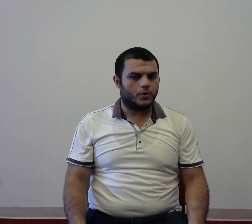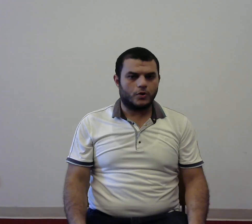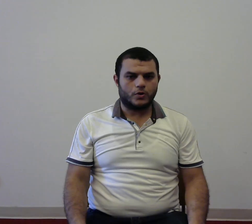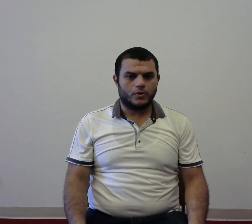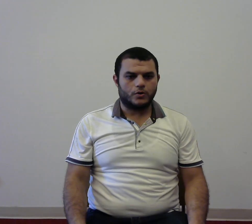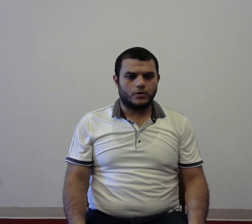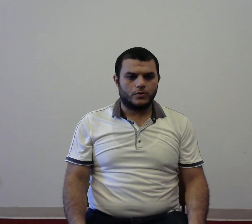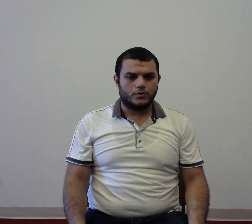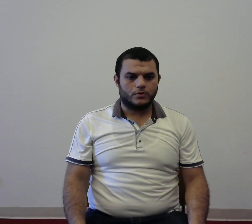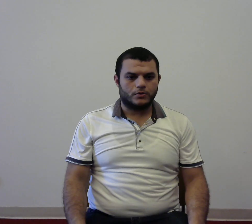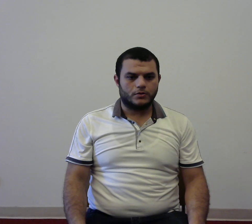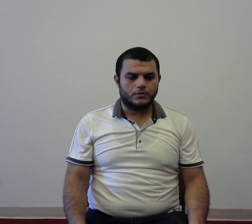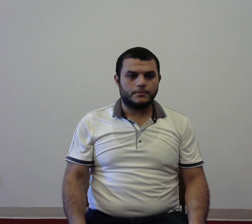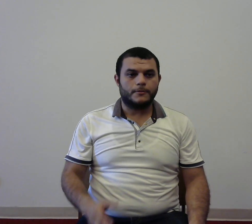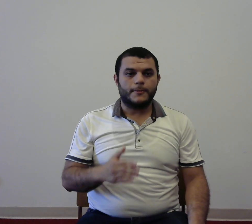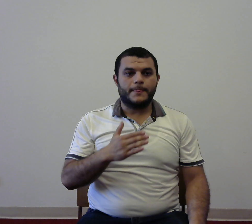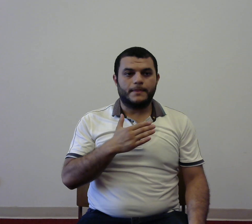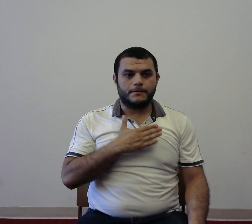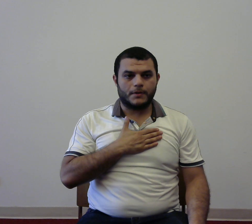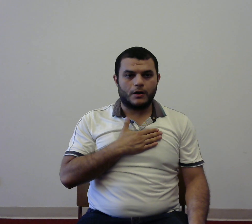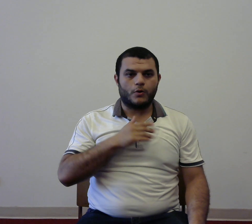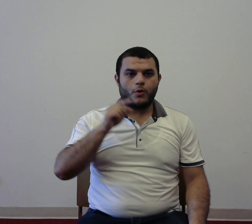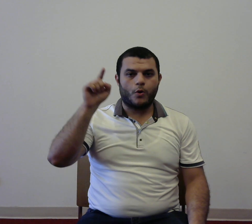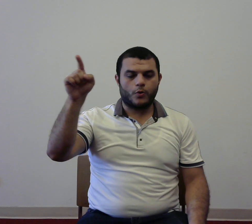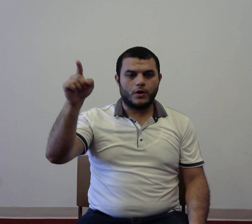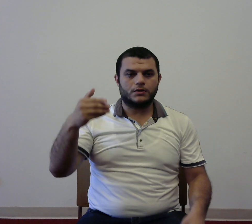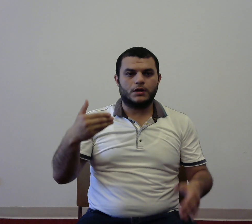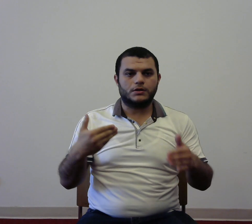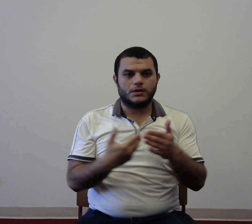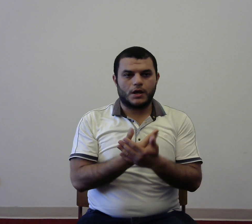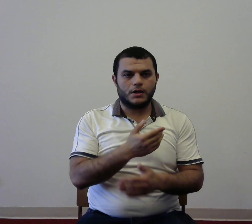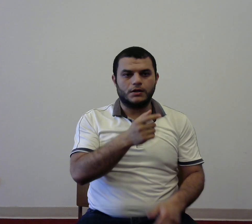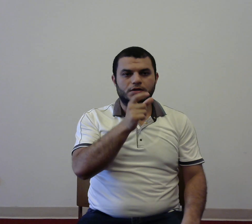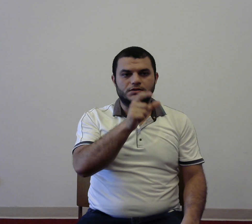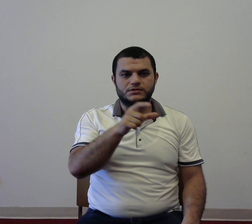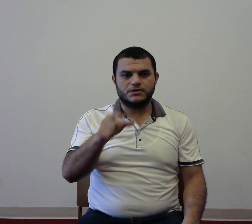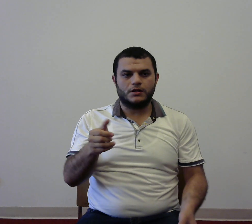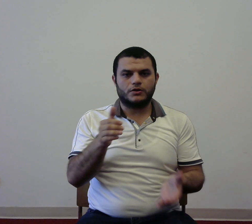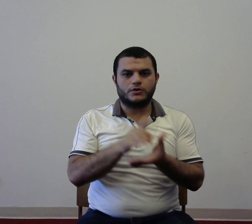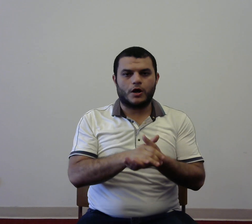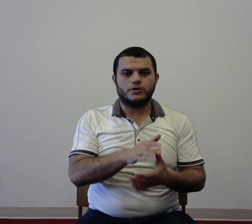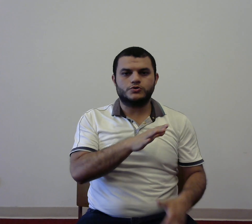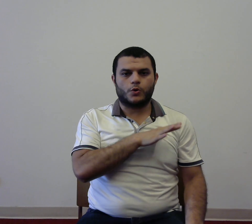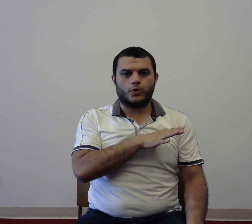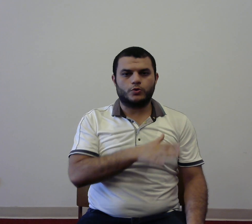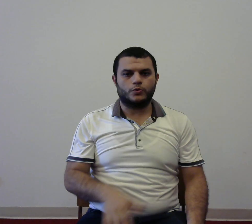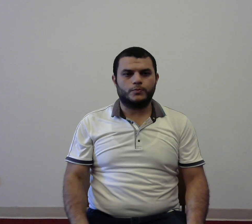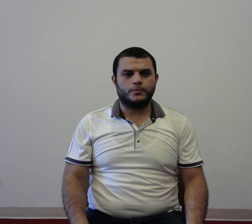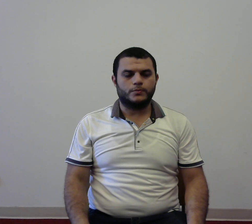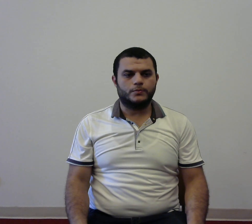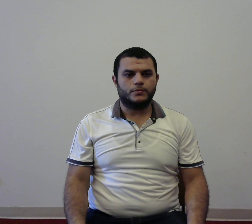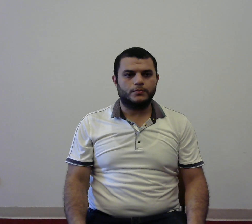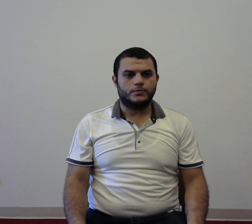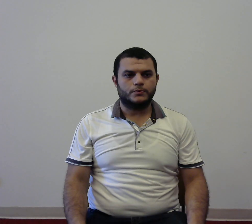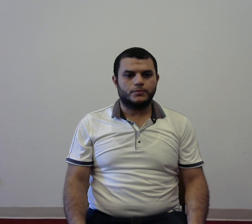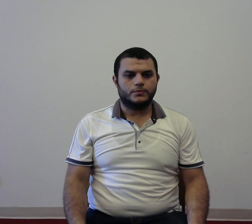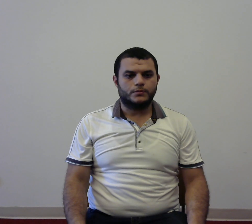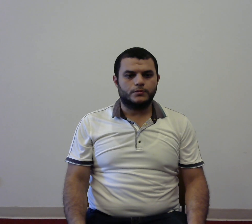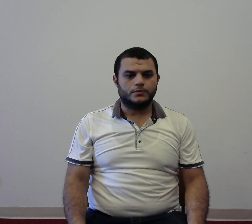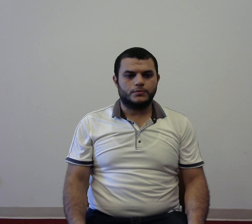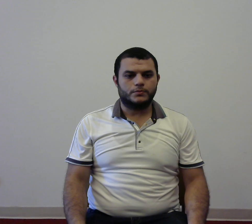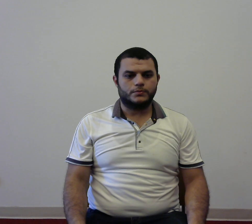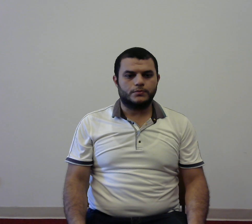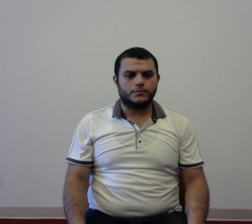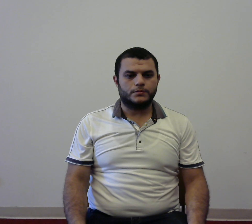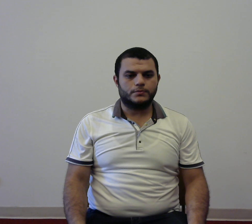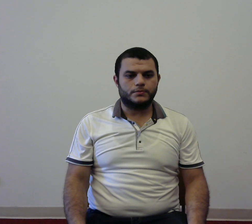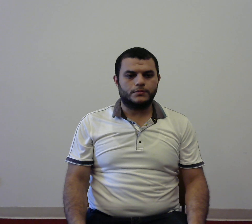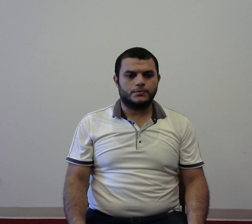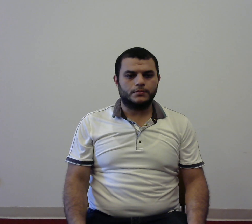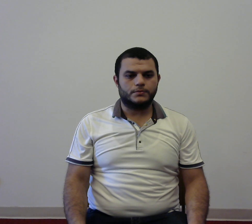Mən orda yeni insanlarla tanış oldum